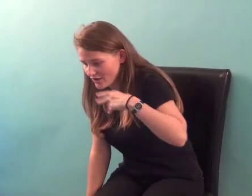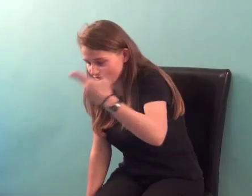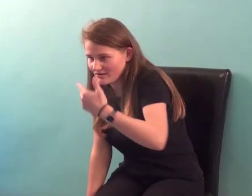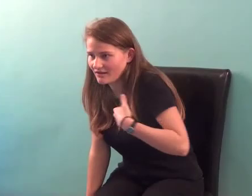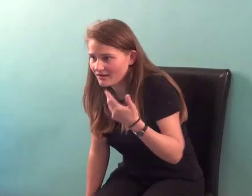W niedziele.